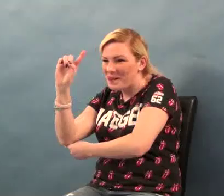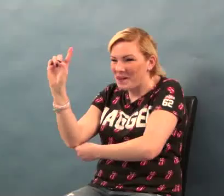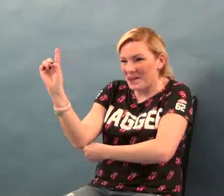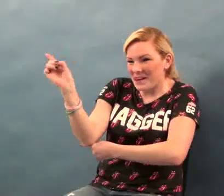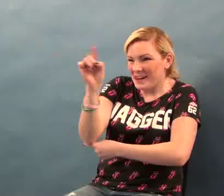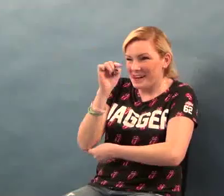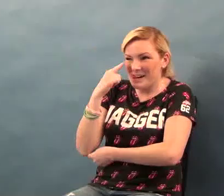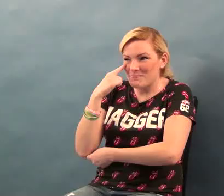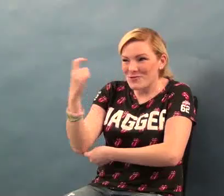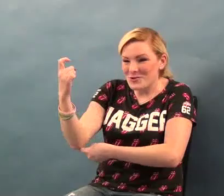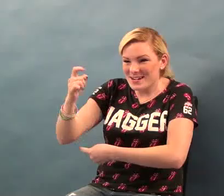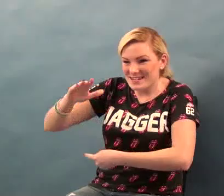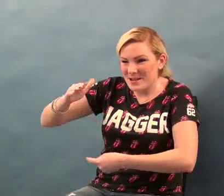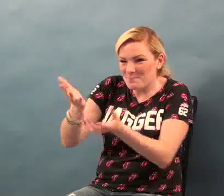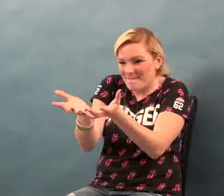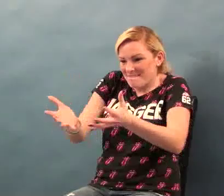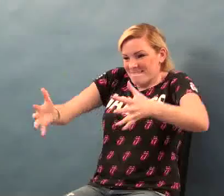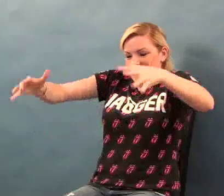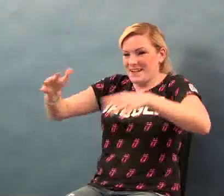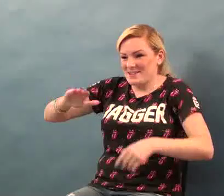Nie wiem co znaczy ten znak zakazu z rysunkiem prysznica.